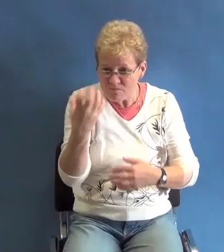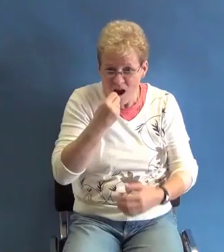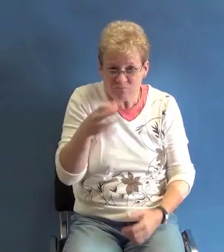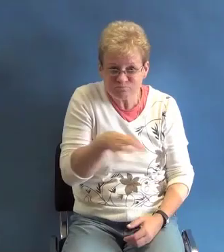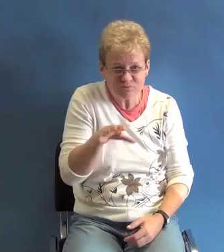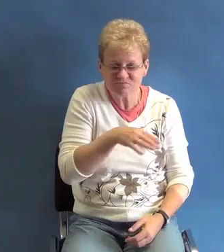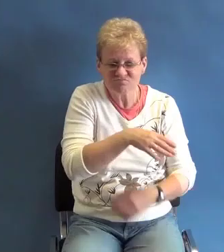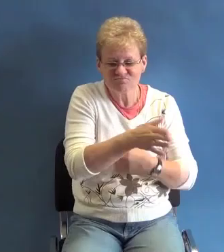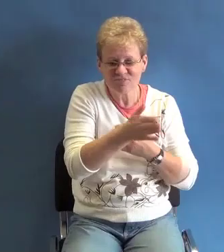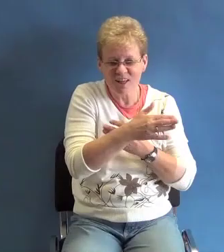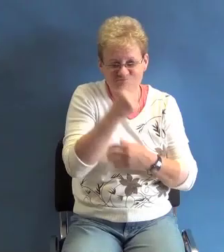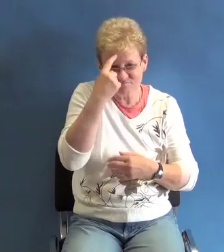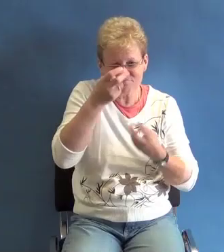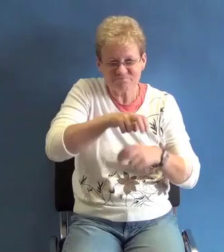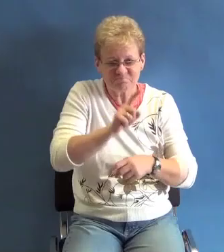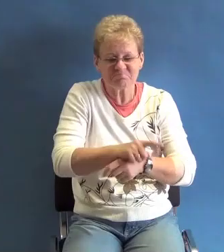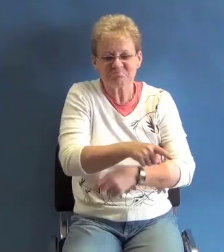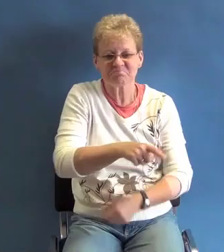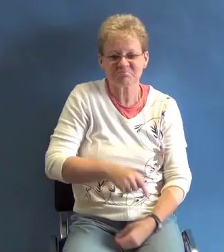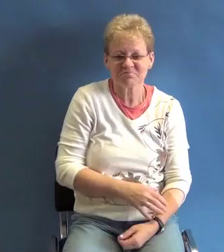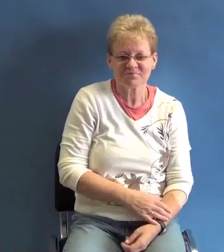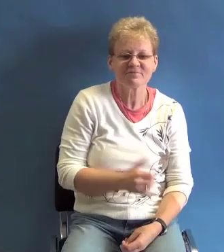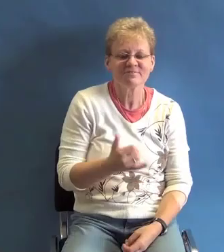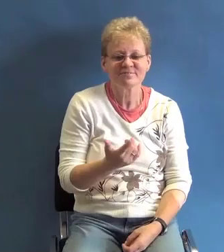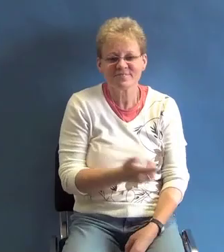Rybka widzi, że kot chce ją porwać. Rybce udało się coś wymyślić.